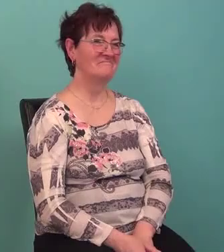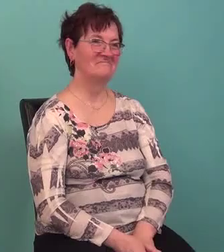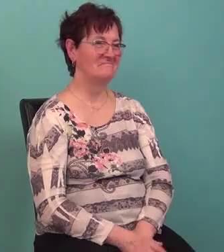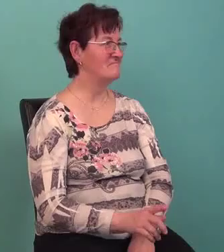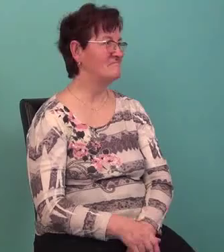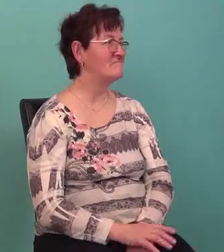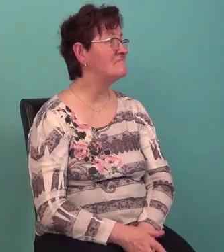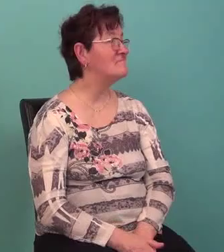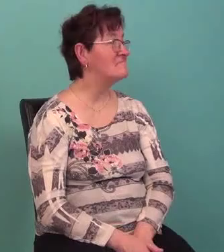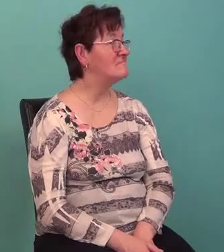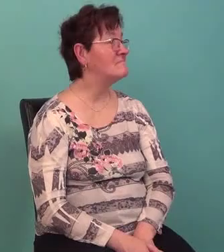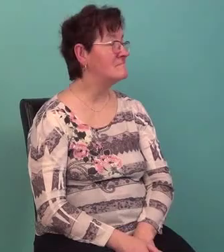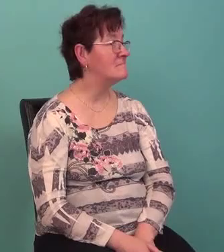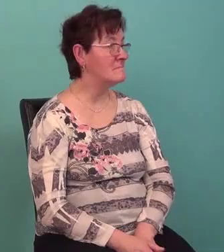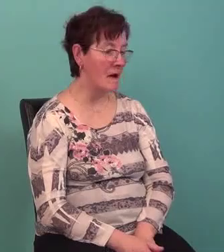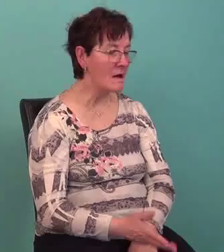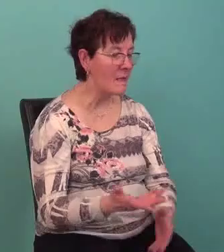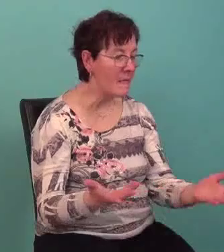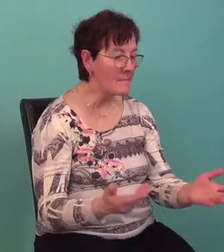Osiemnastego?